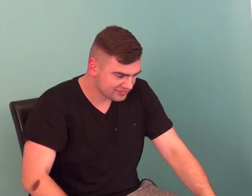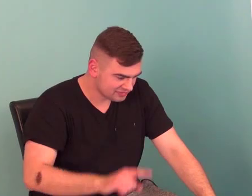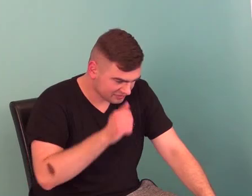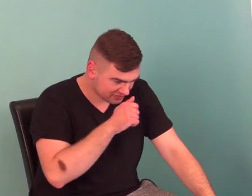Nie możesz.